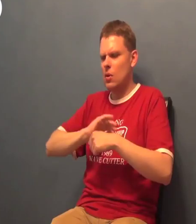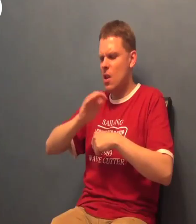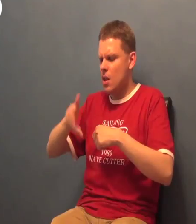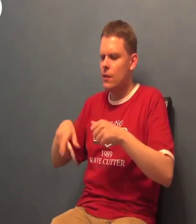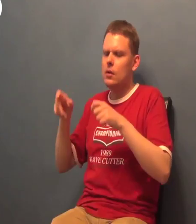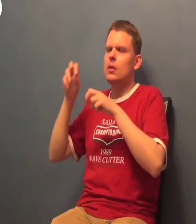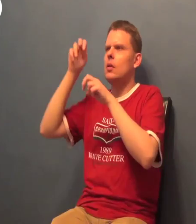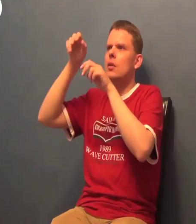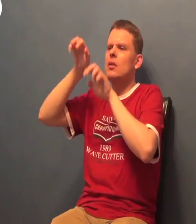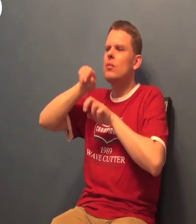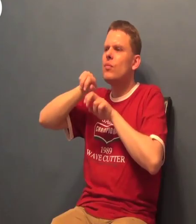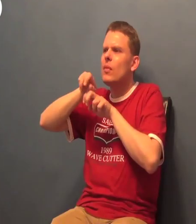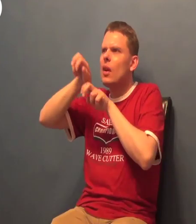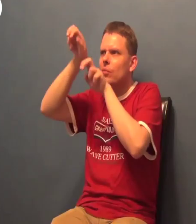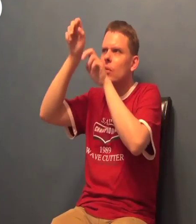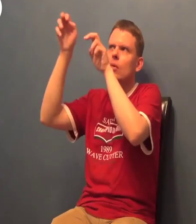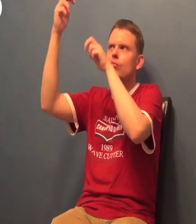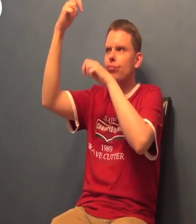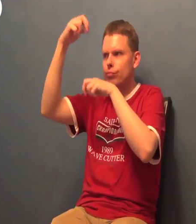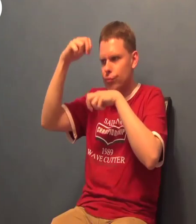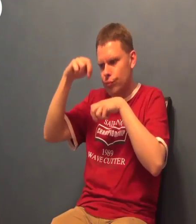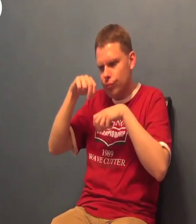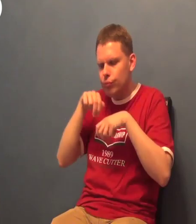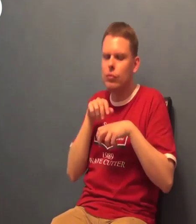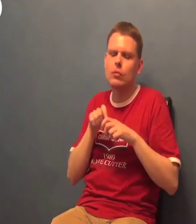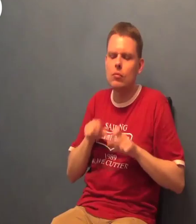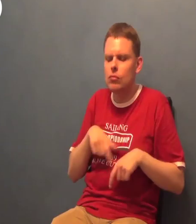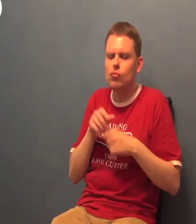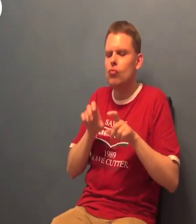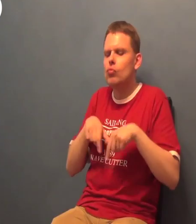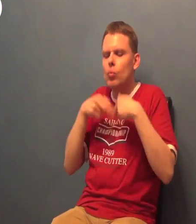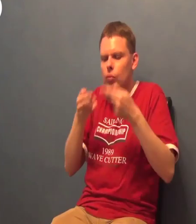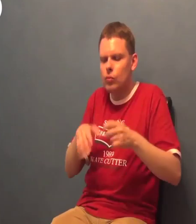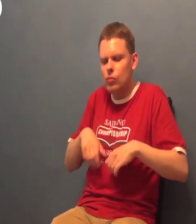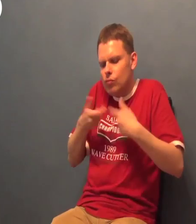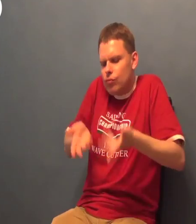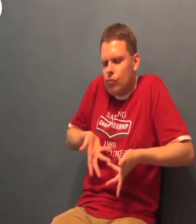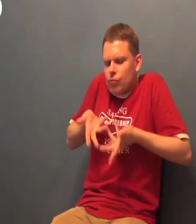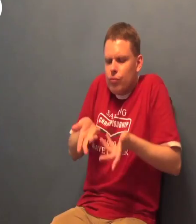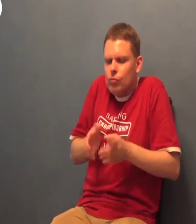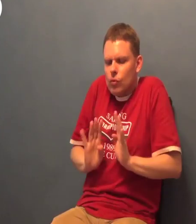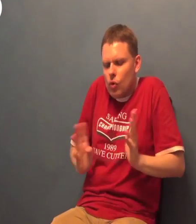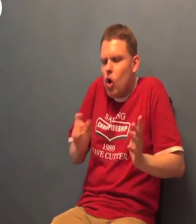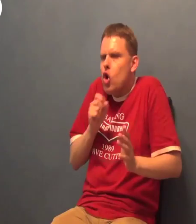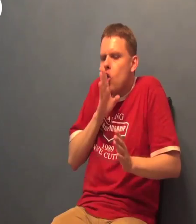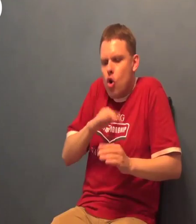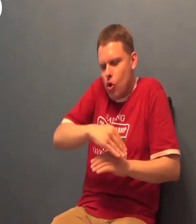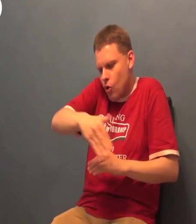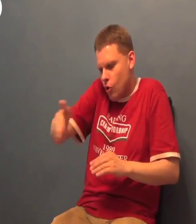Schodzi z drabiny, wrzuca gruszki do kosza.